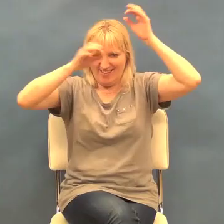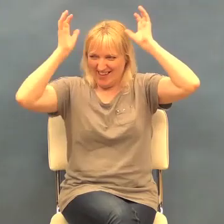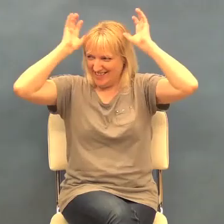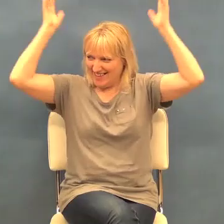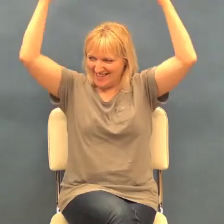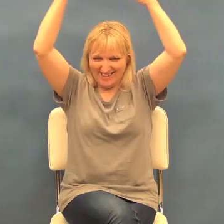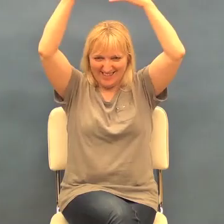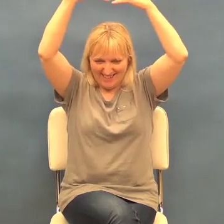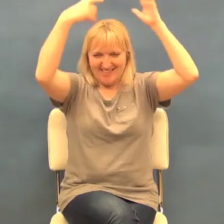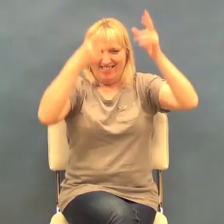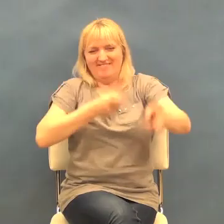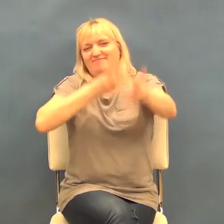Dokładnie do arbuza.